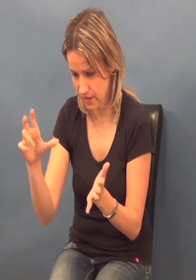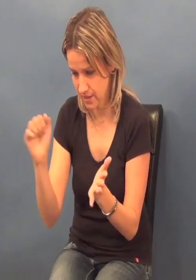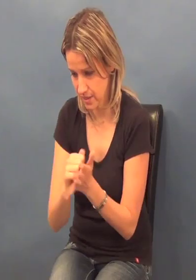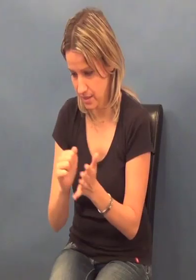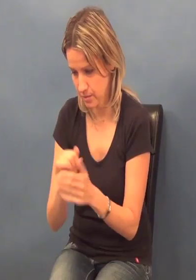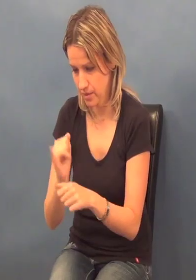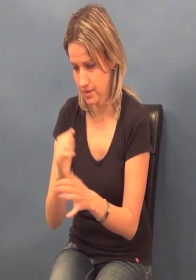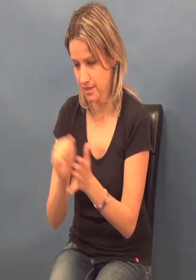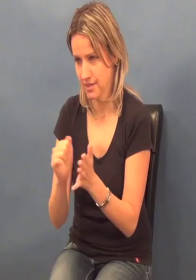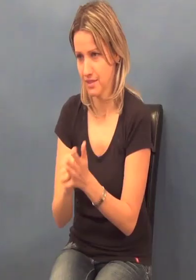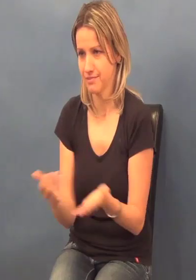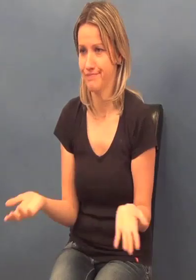Czwartek zajęty, piątek zajęty.